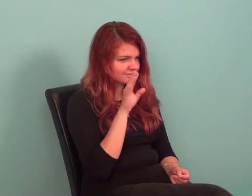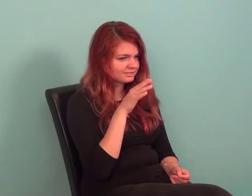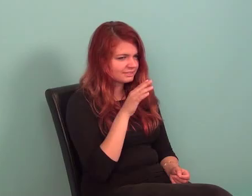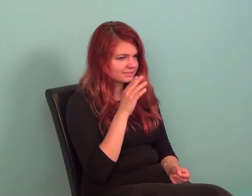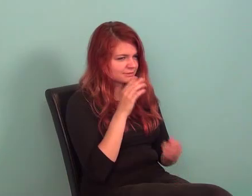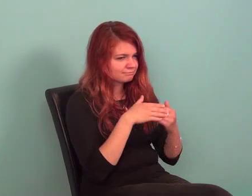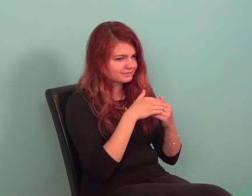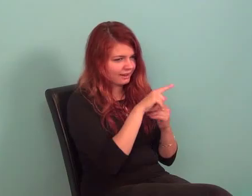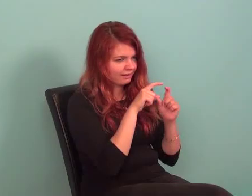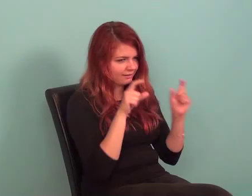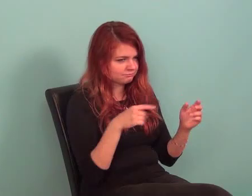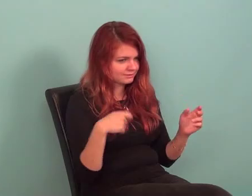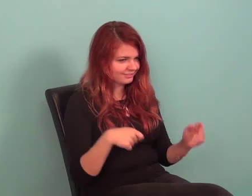Może blisko pałacu prezydenckiego.